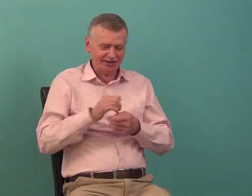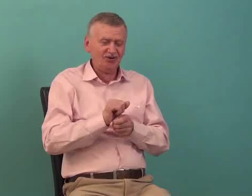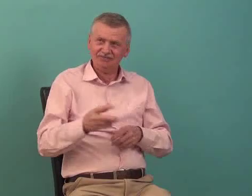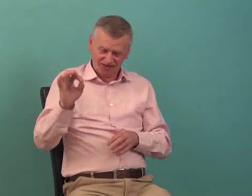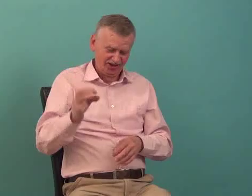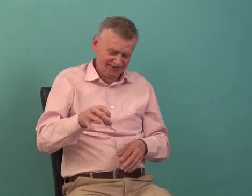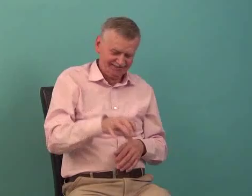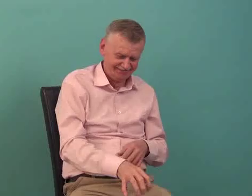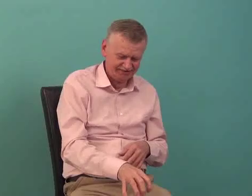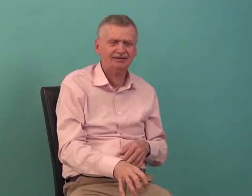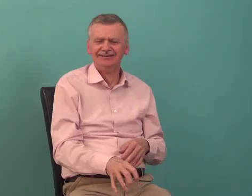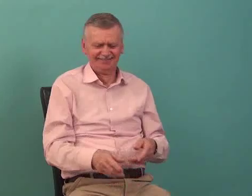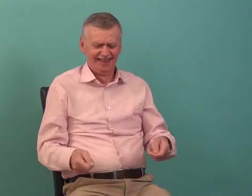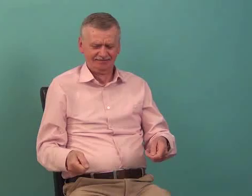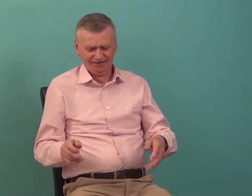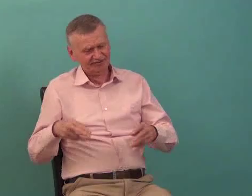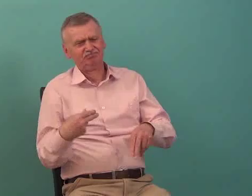Odkłada ją i rozgląda się.